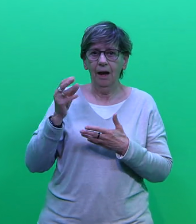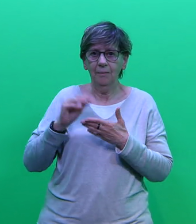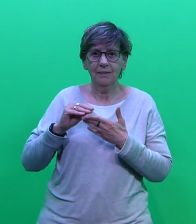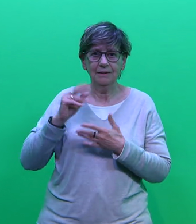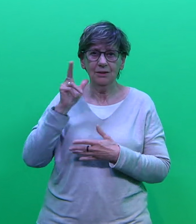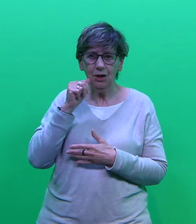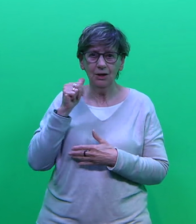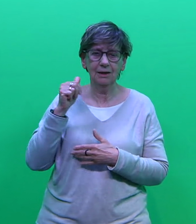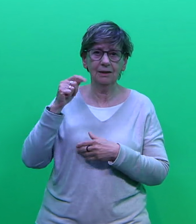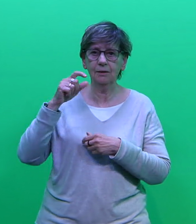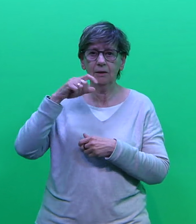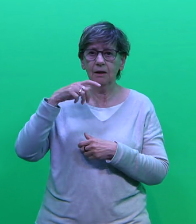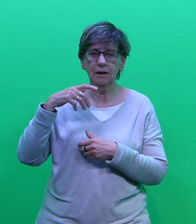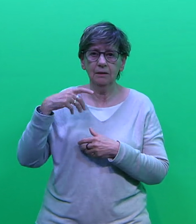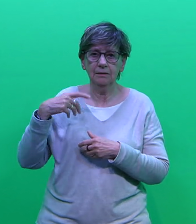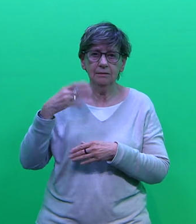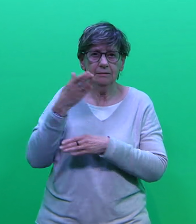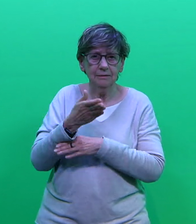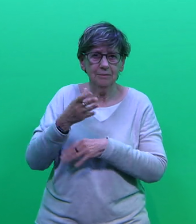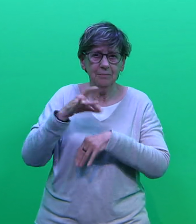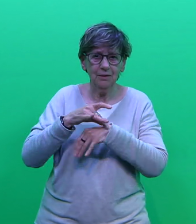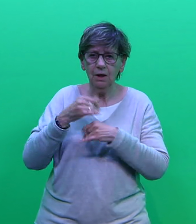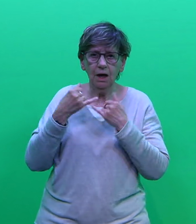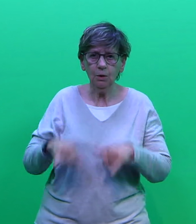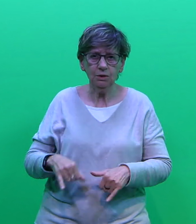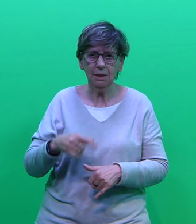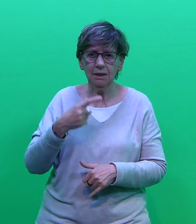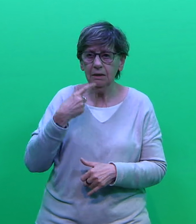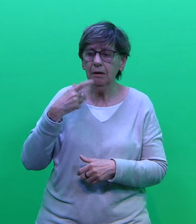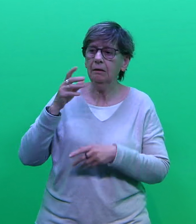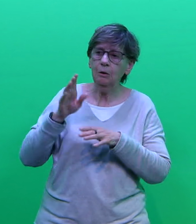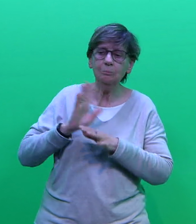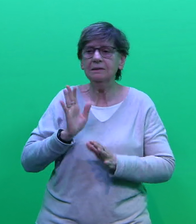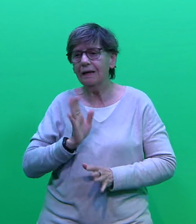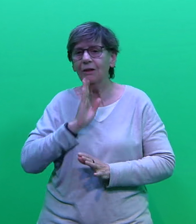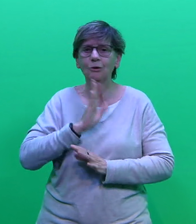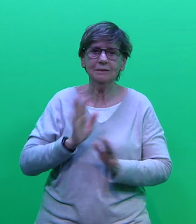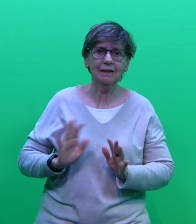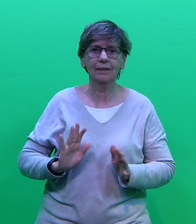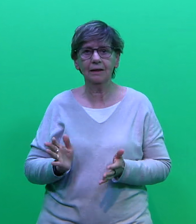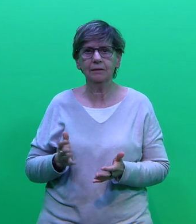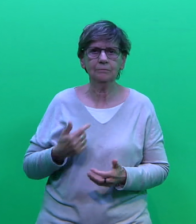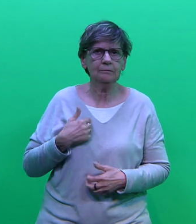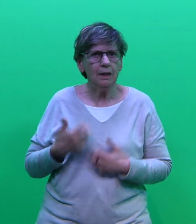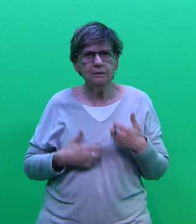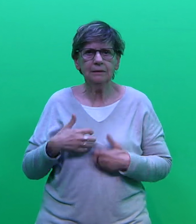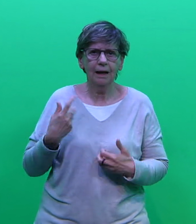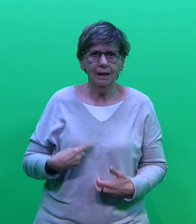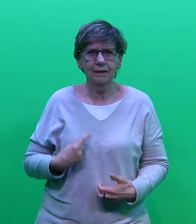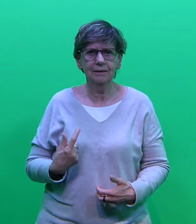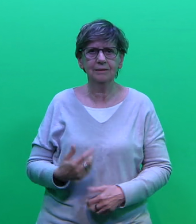De vegades em fa mal i vaig al metge però no serveix per a res, perquè em diu que no passa res, però jo tinc molèsties.